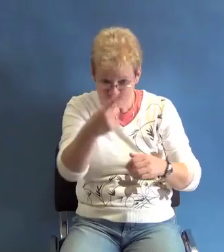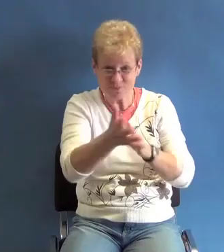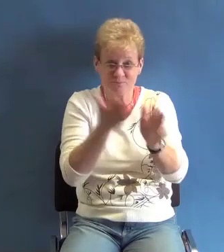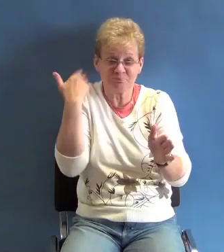Chowa.